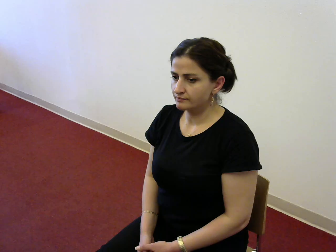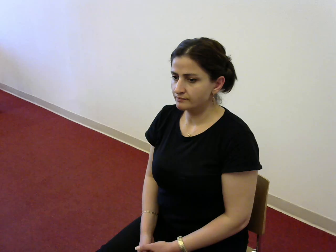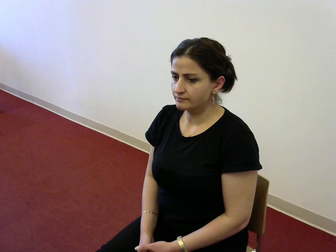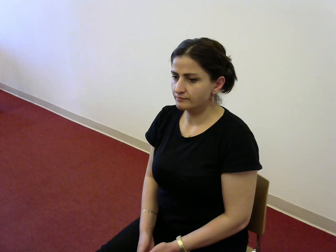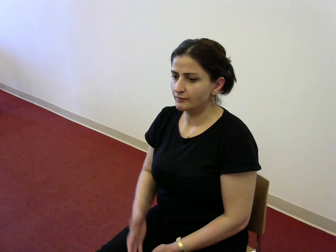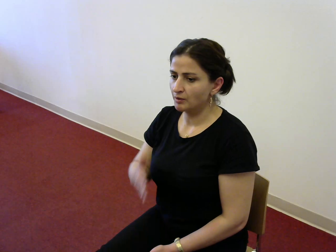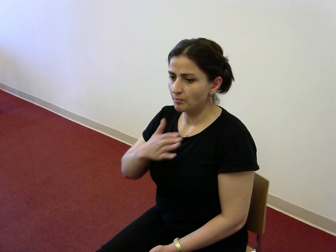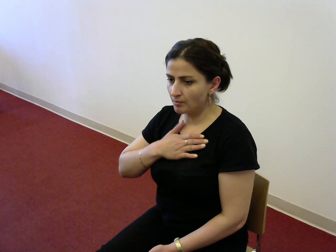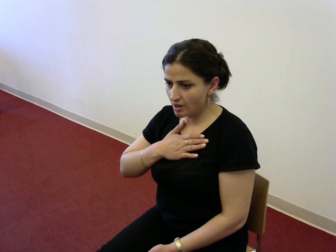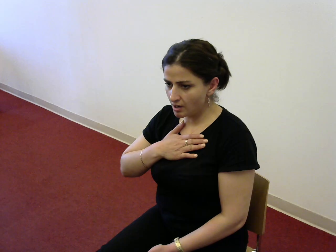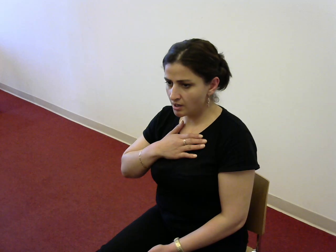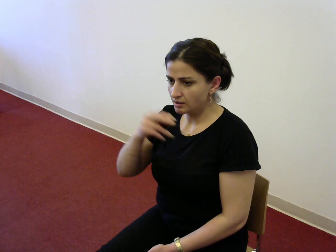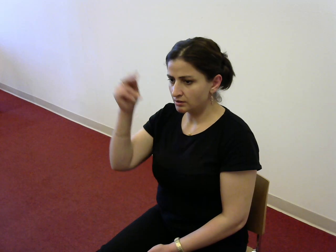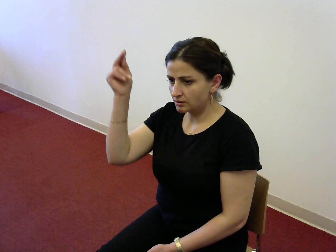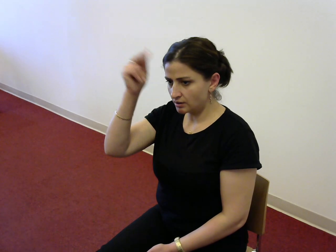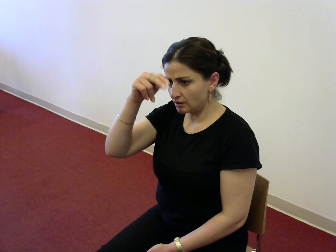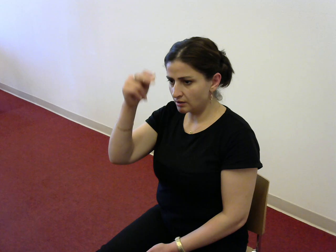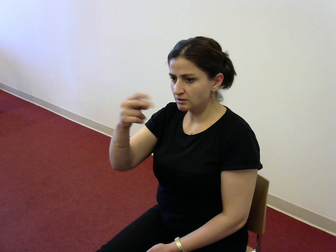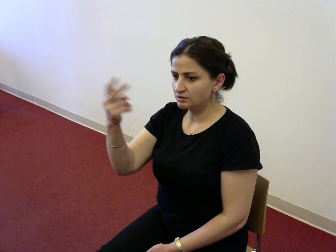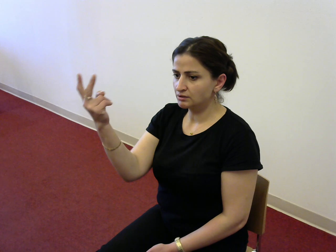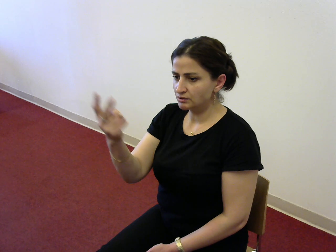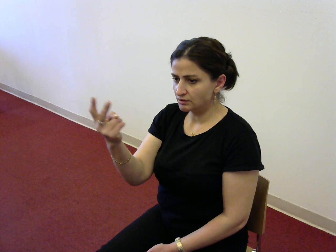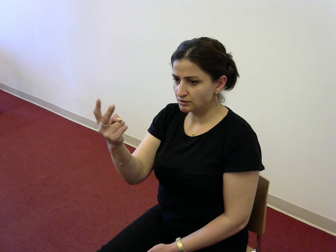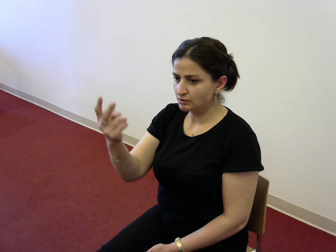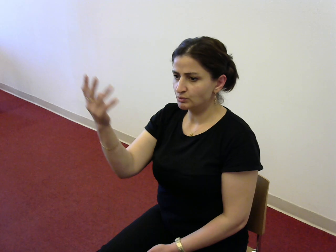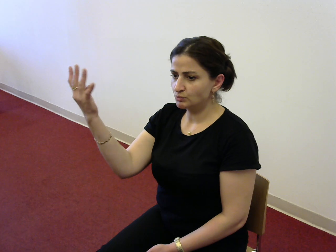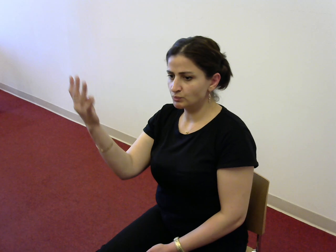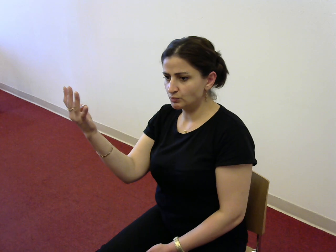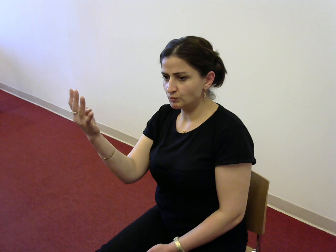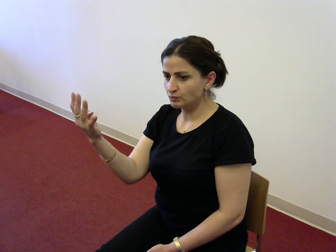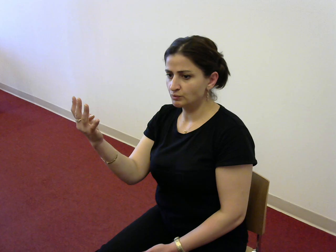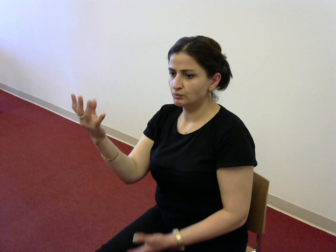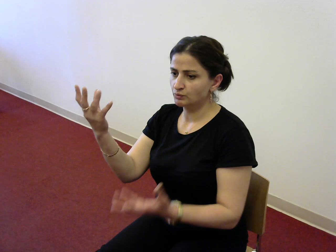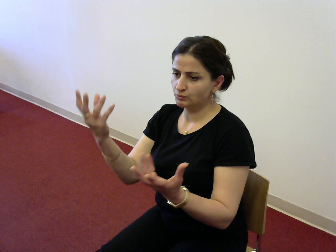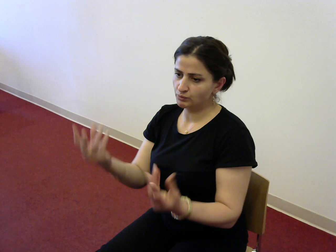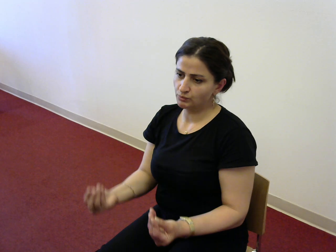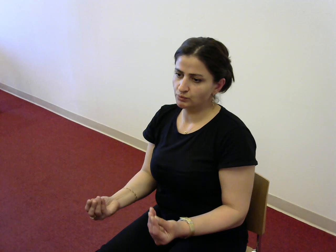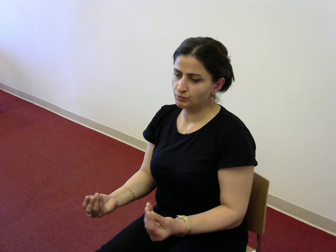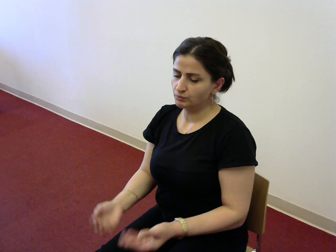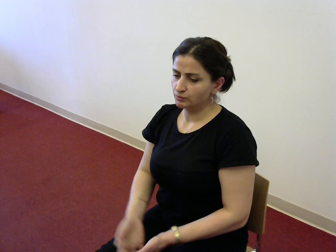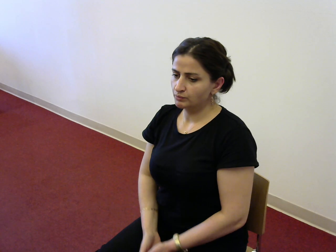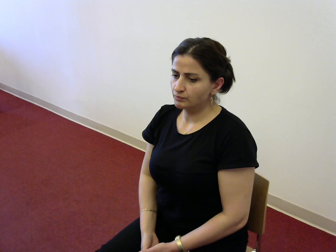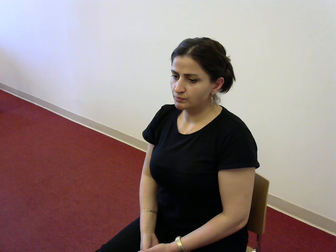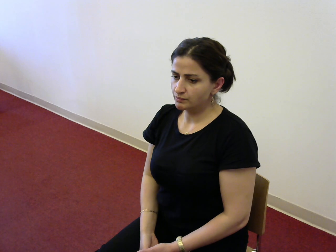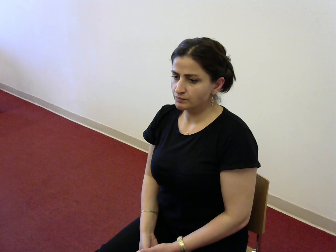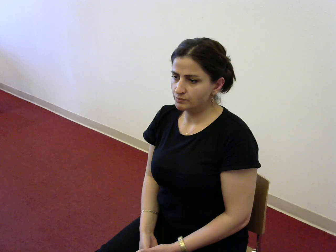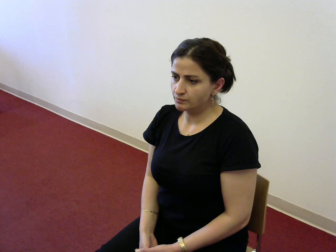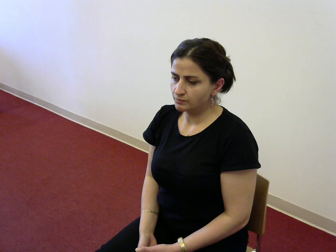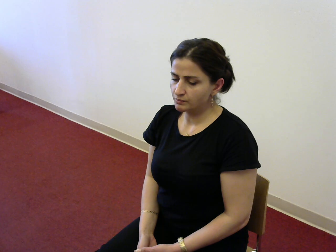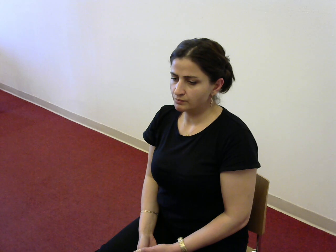Mənim dərslərim 2-ci və 4-cü günlərdir